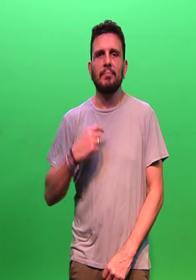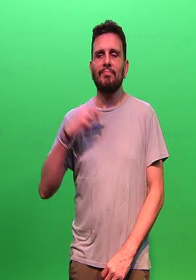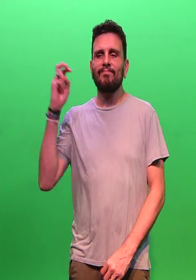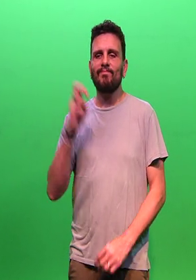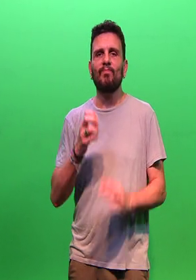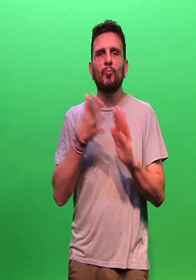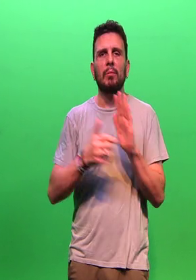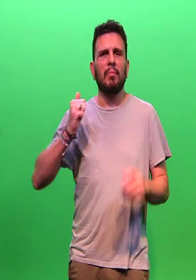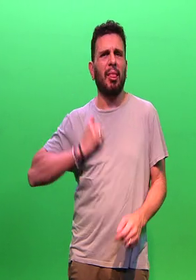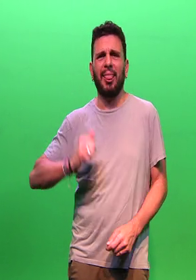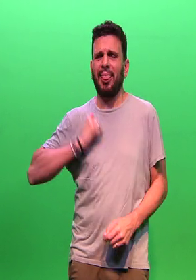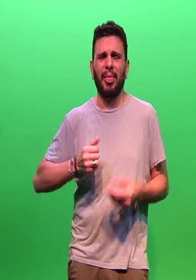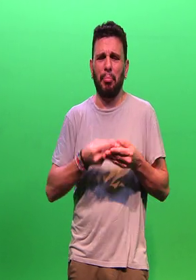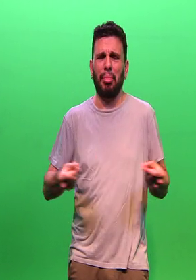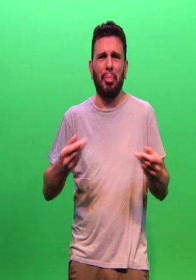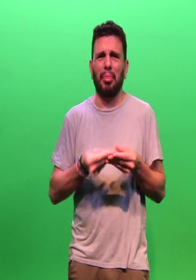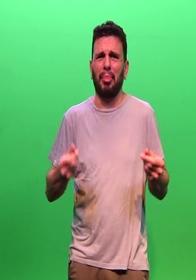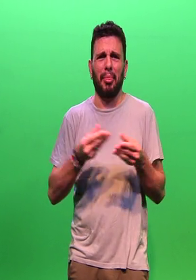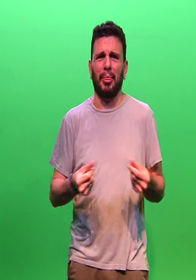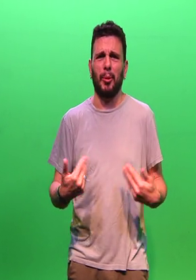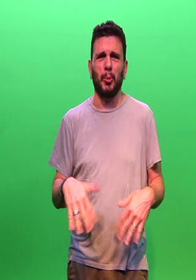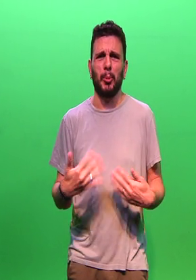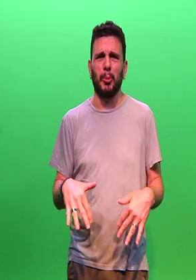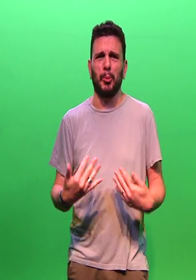Vinc perquè tinc molta diarrea, ui.